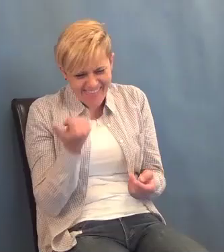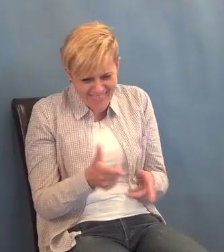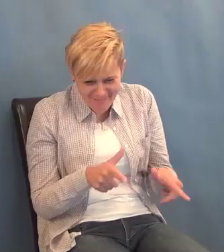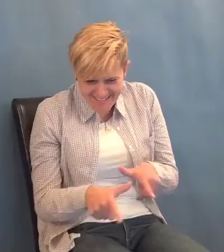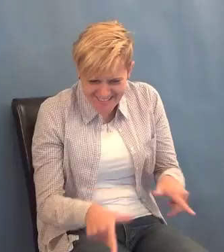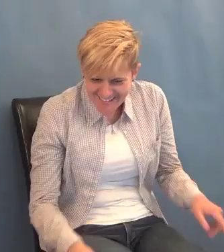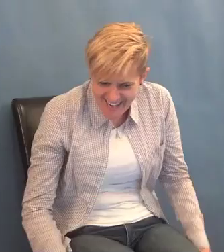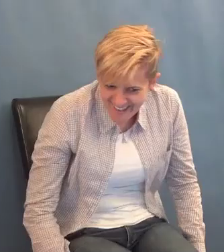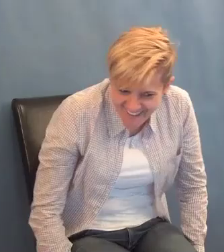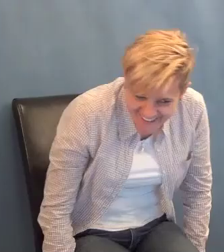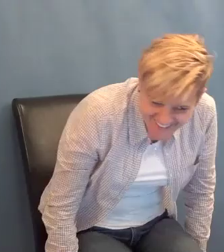Nie ma tego znaku.